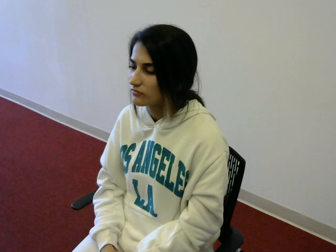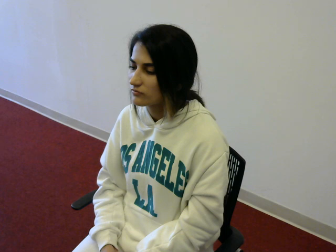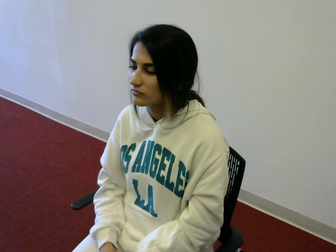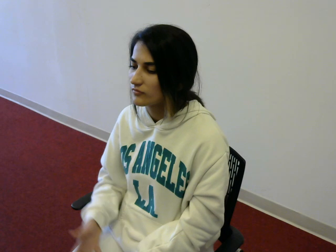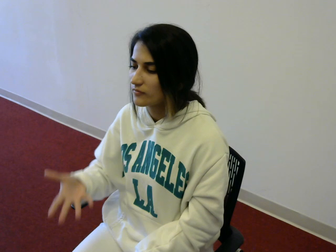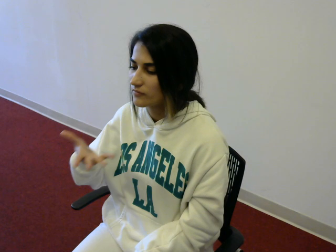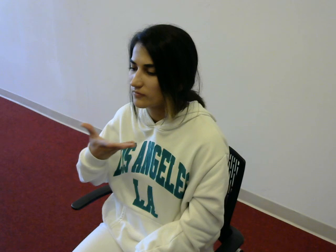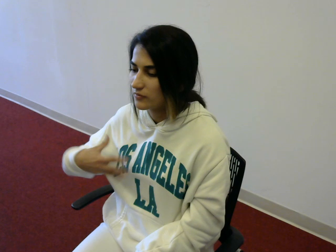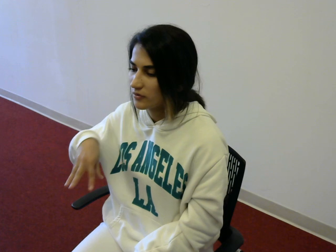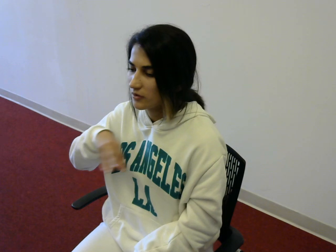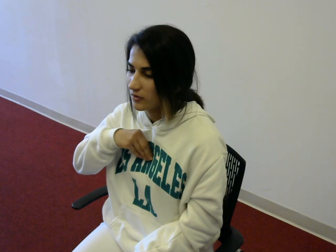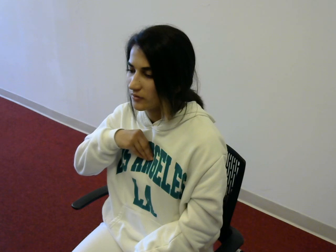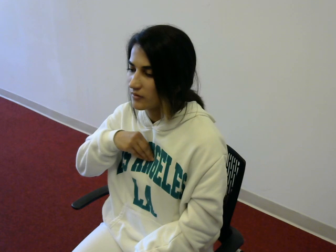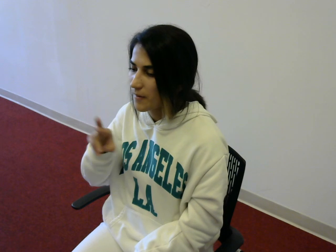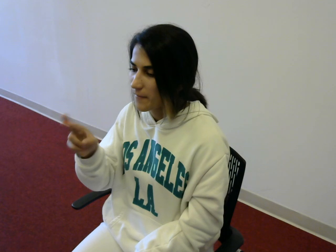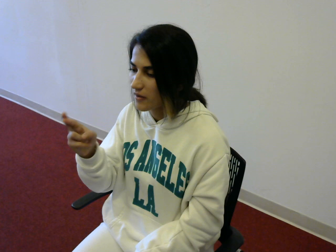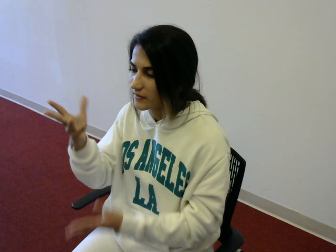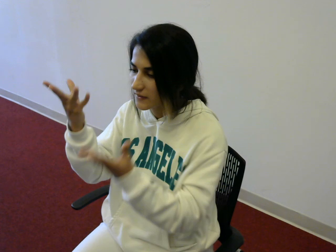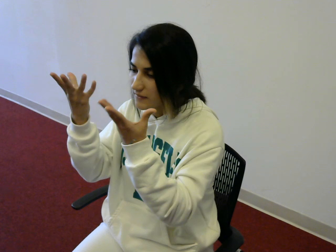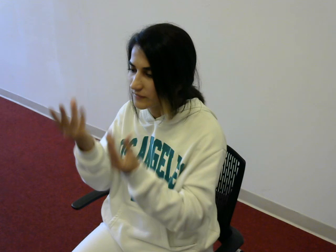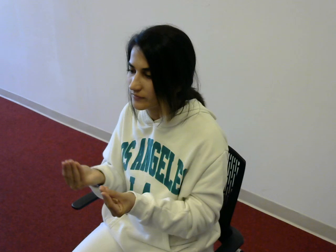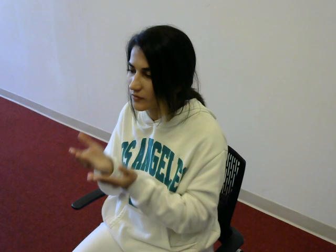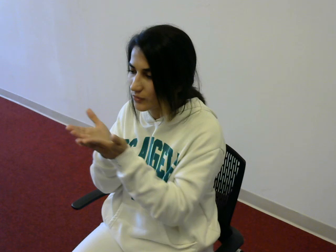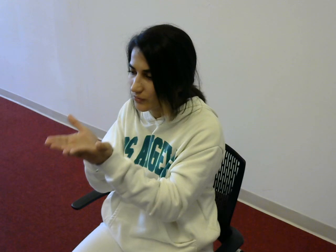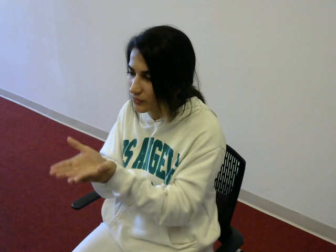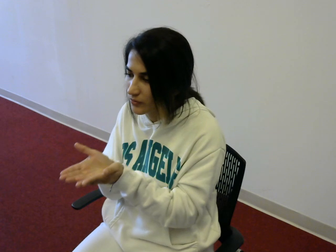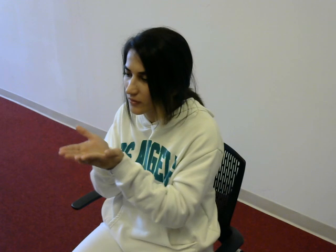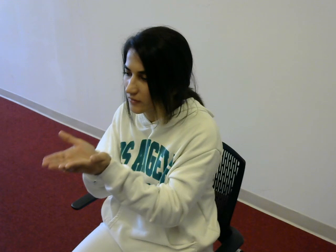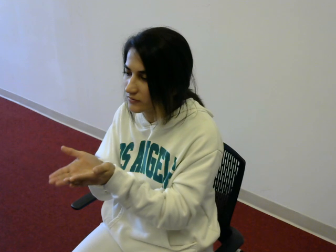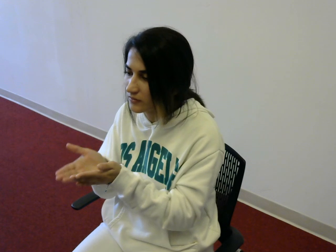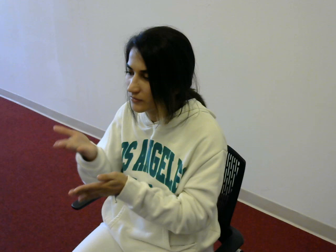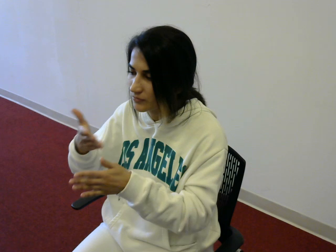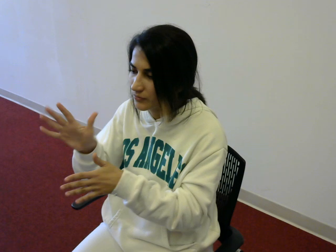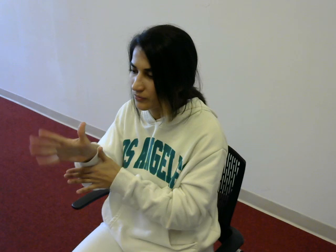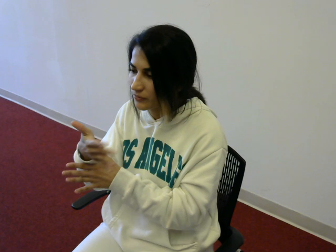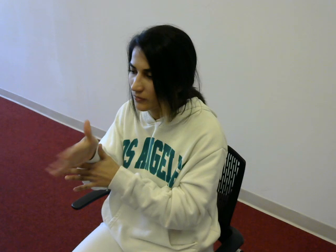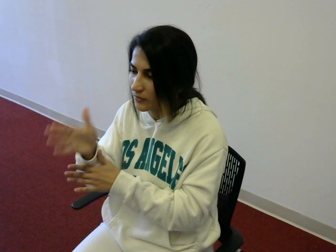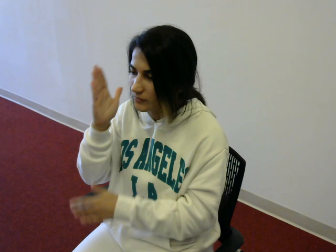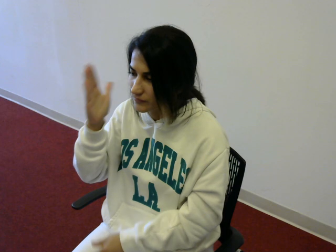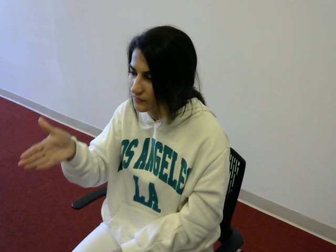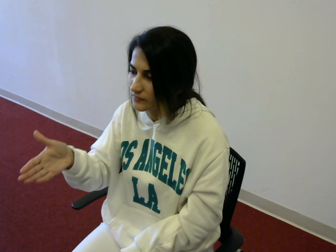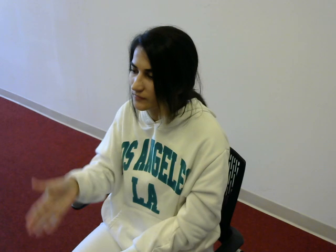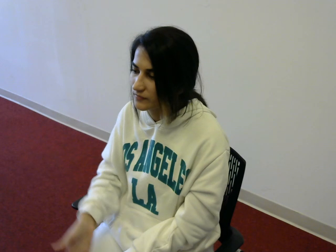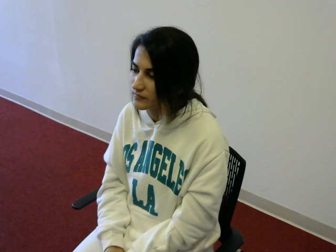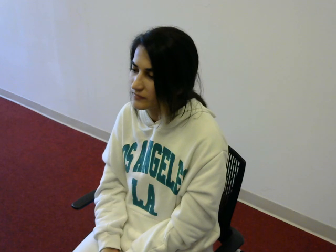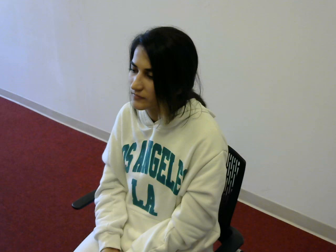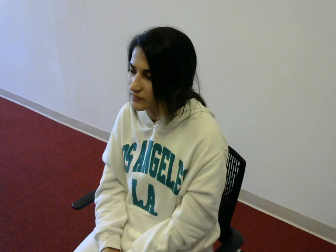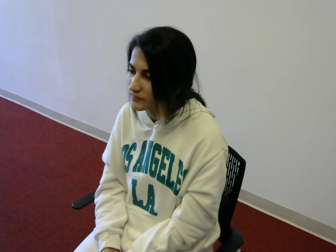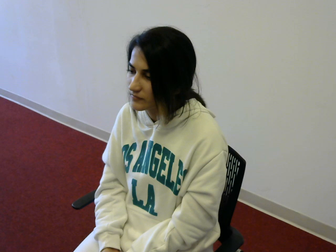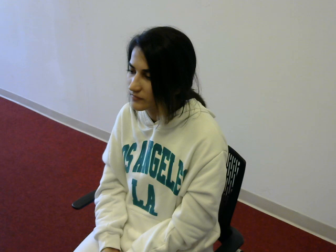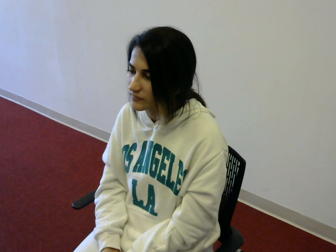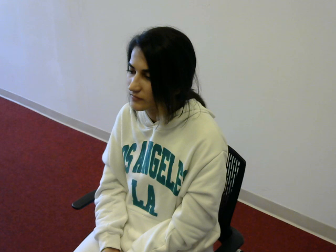Biz cümə günü gəmi gəzintisində olacağıq